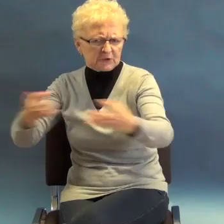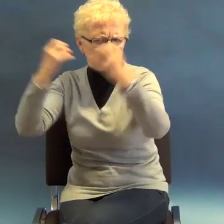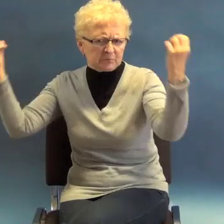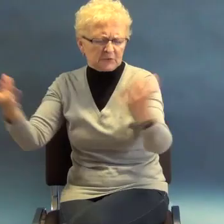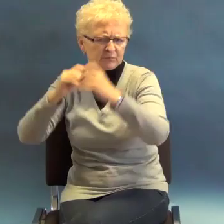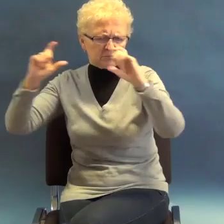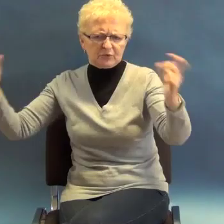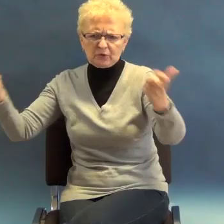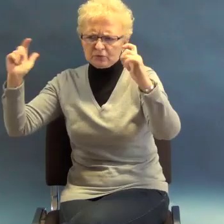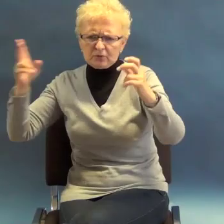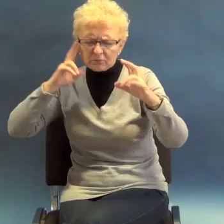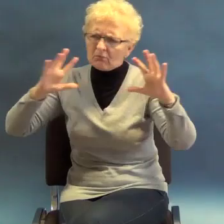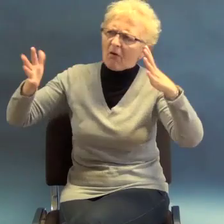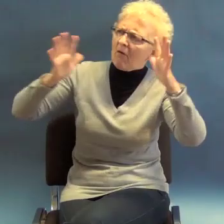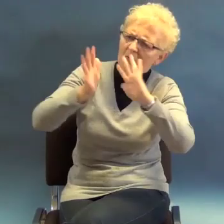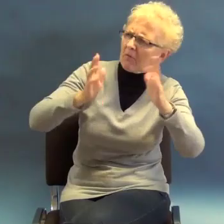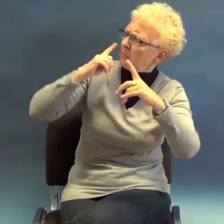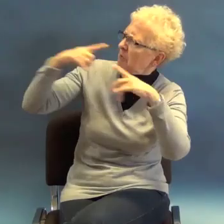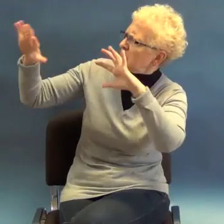Co się stało? Głusi zaczęli się rozglądać.